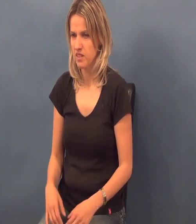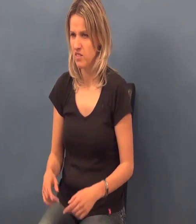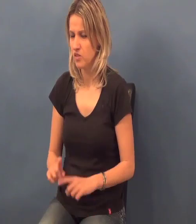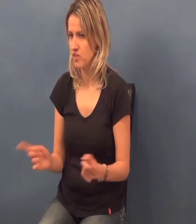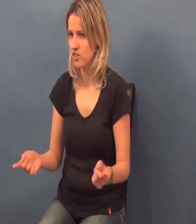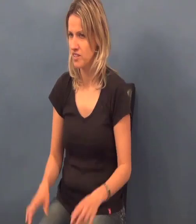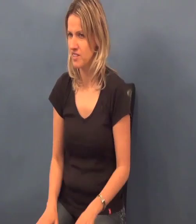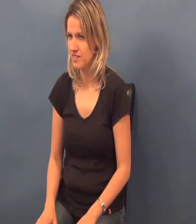Nie wolno.